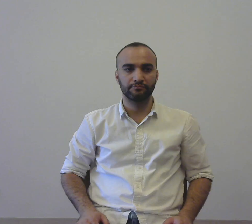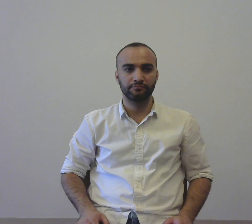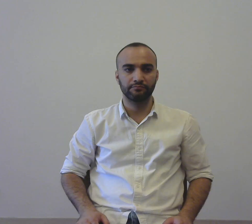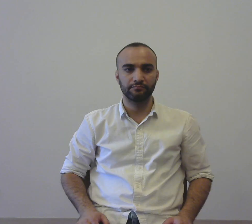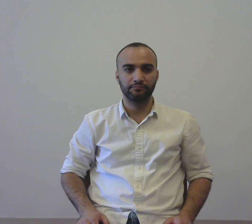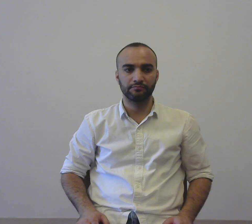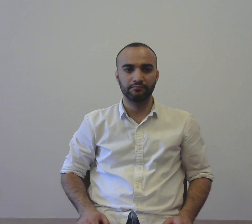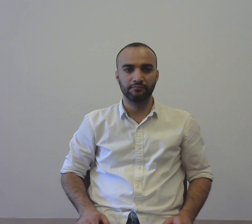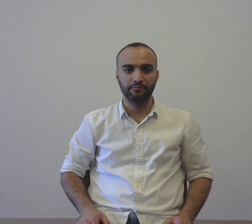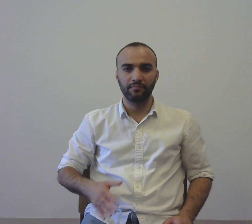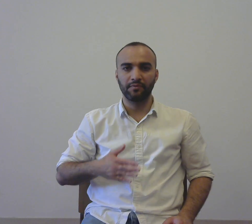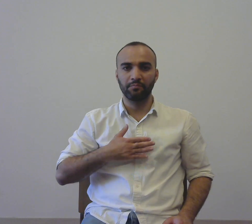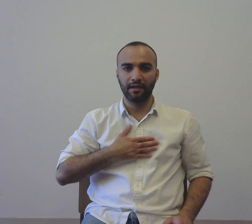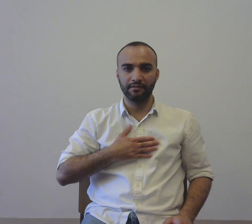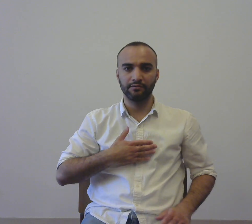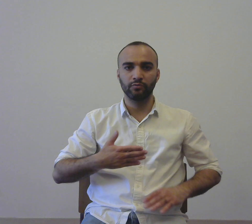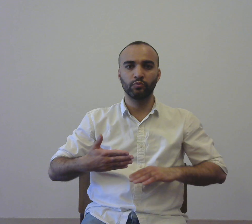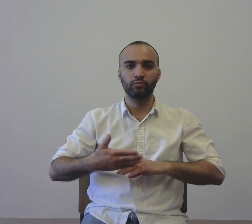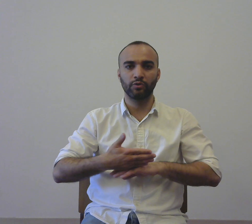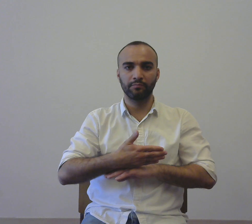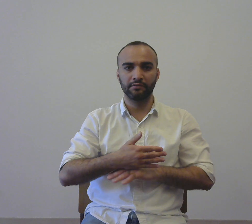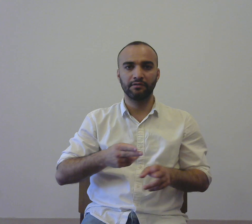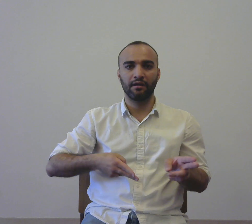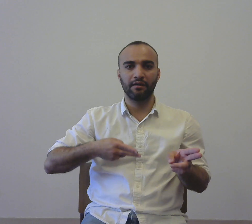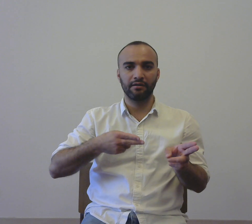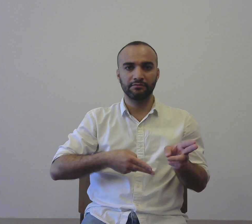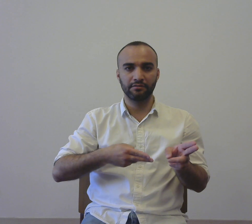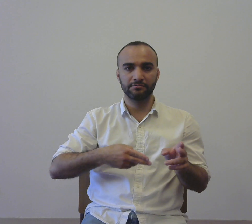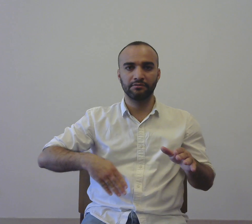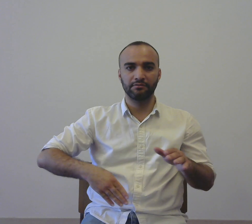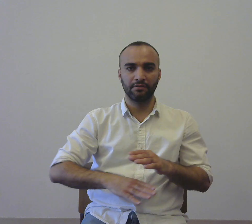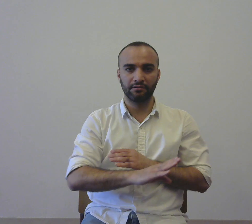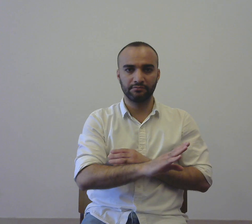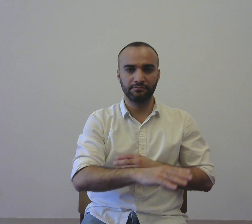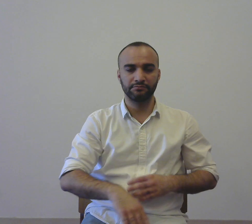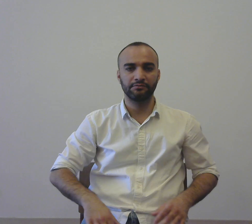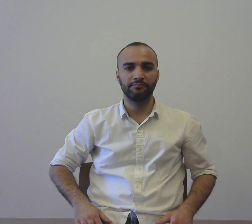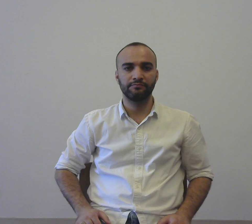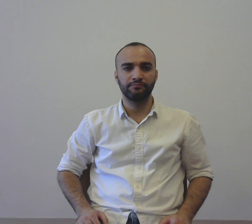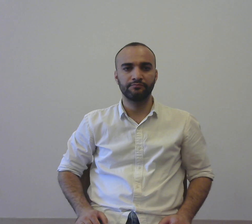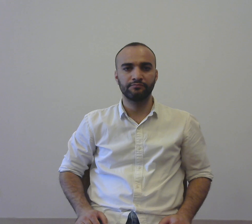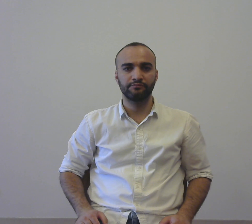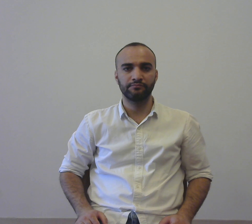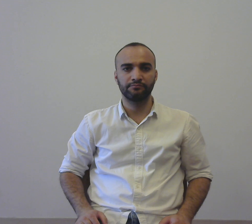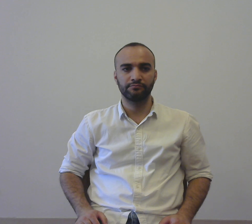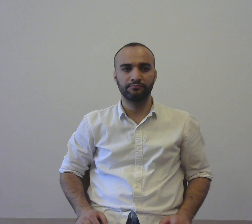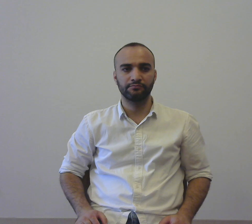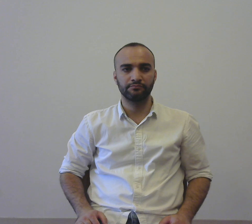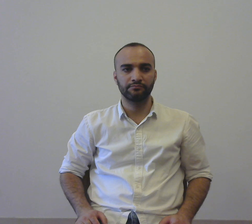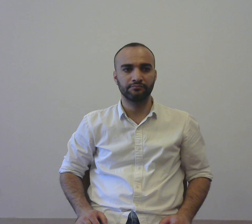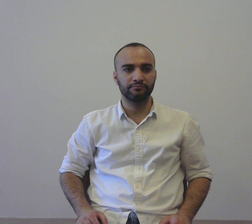Mən Sumqayıta qatarla gedirəm